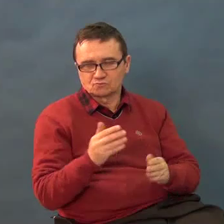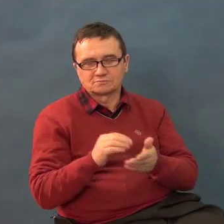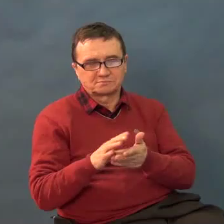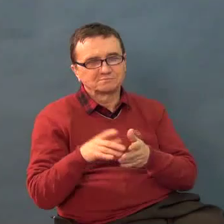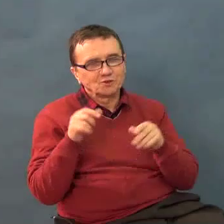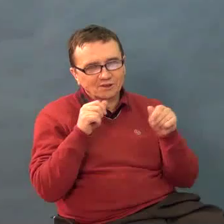W skrócie zapisz.